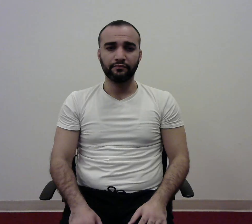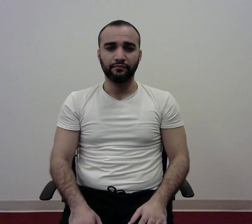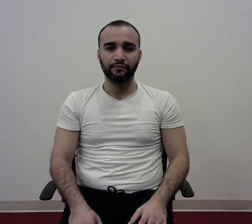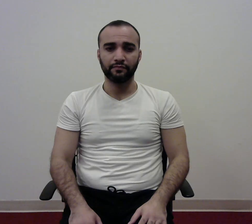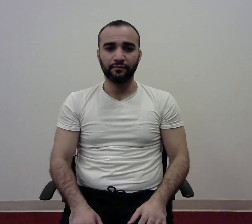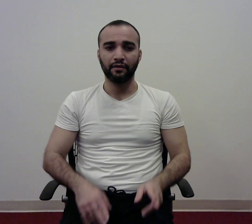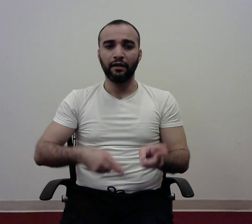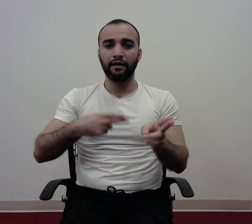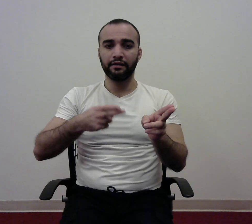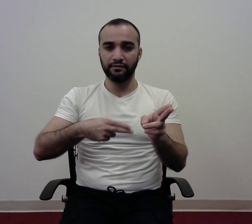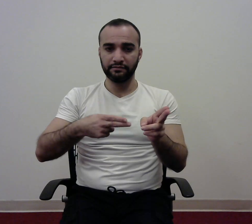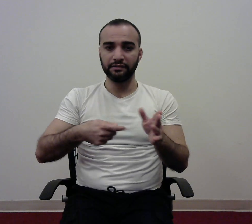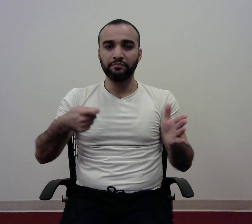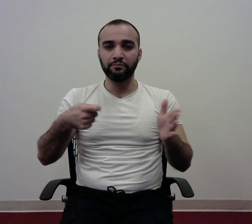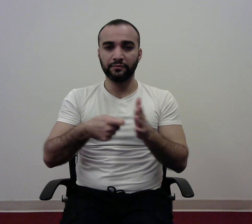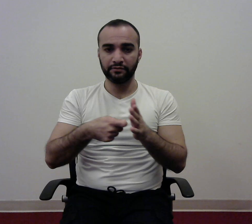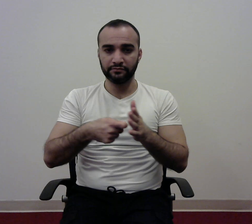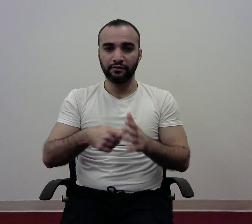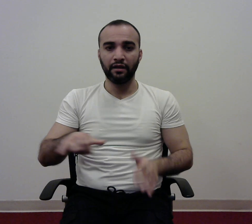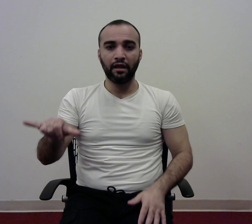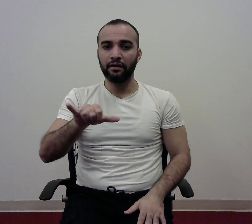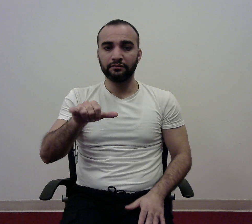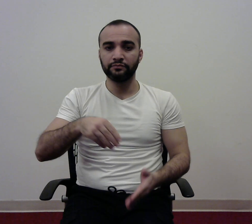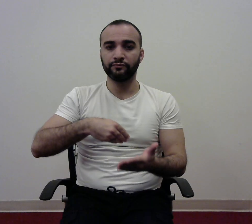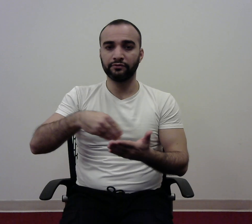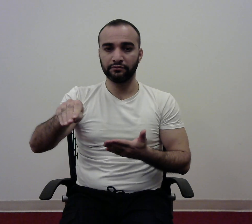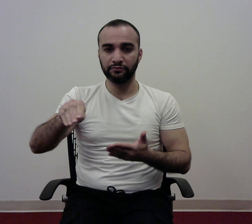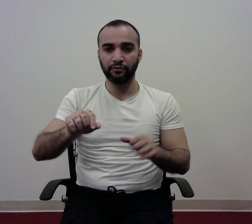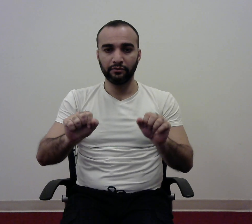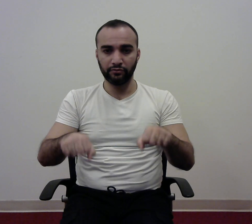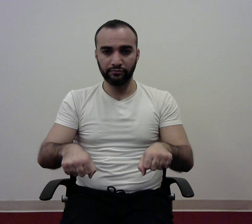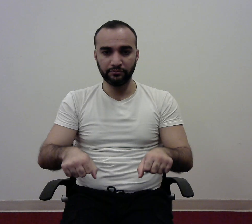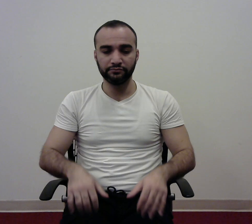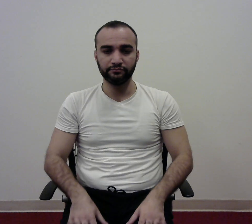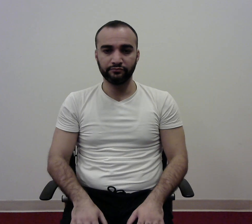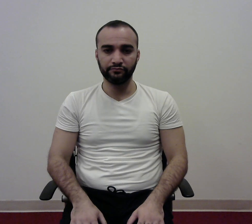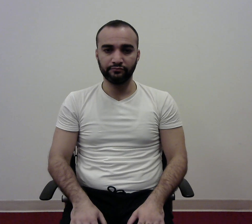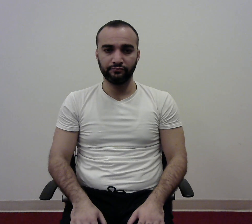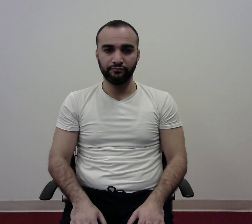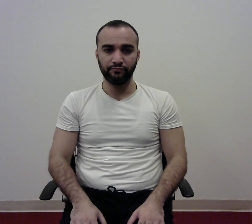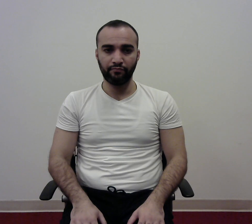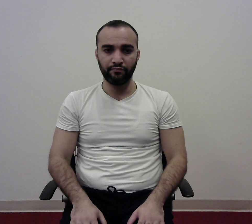Qatar biletini haradan almaq olar?